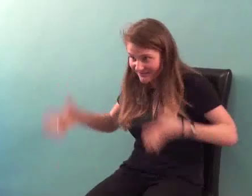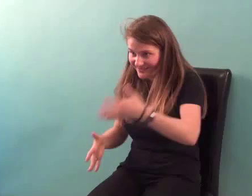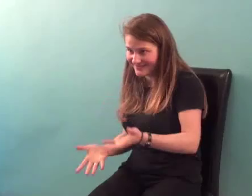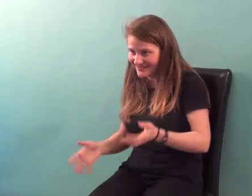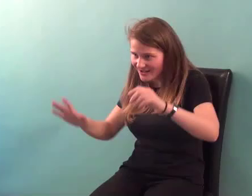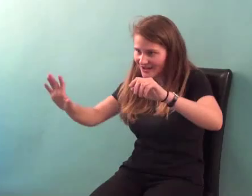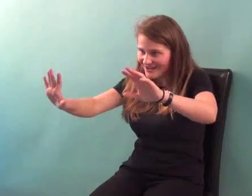Spokojnie.